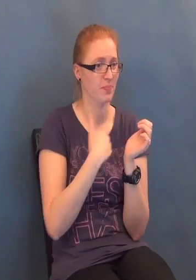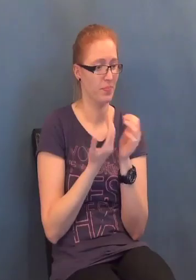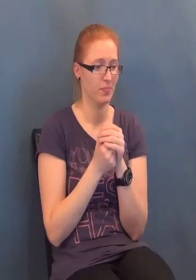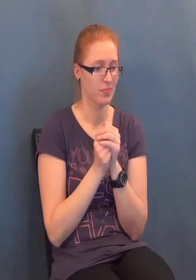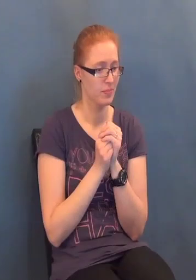Nie mogę.